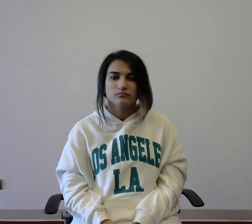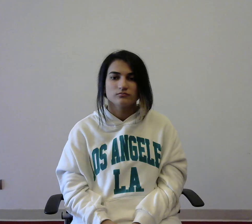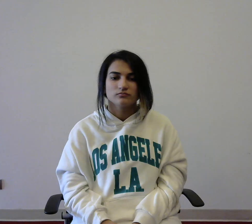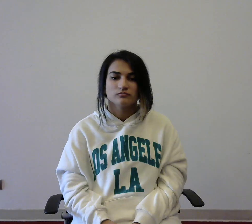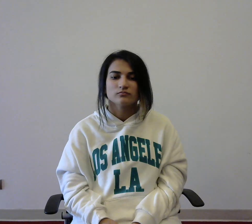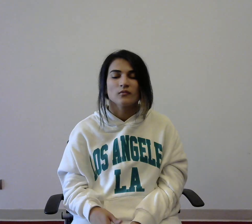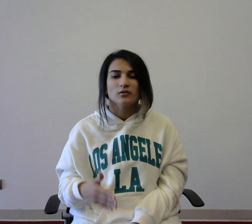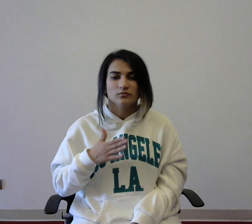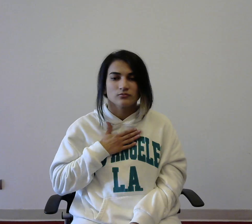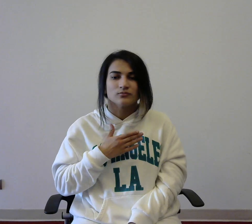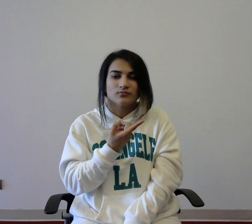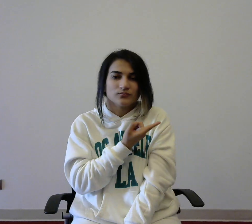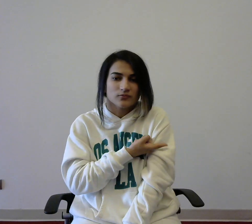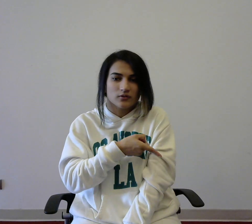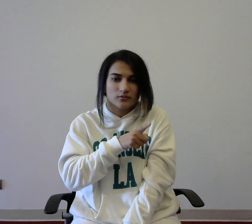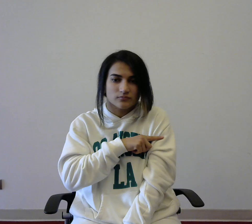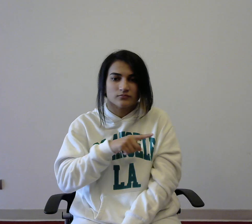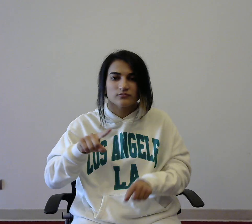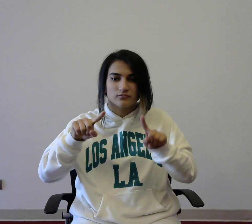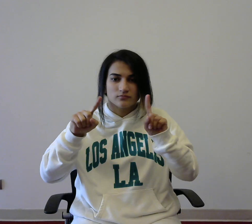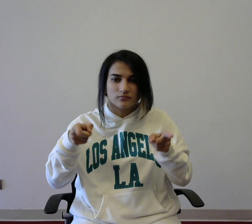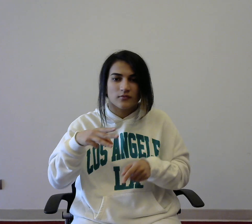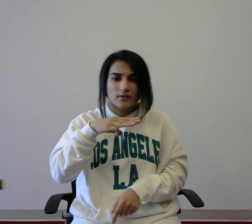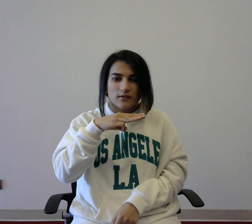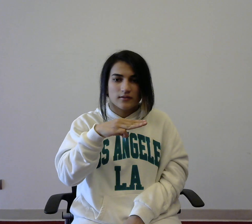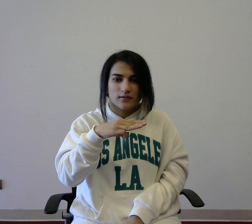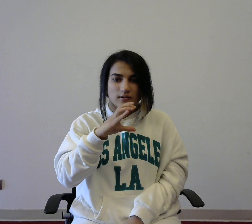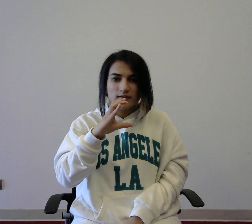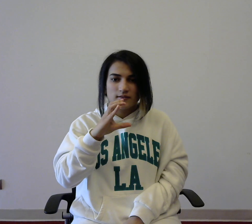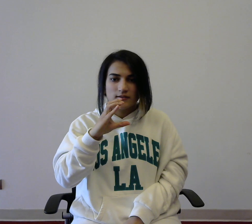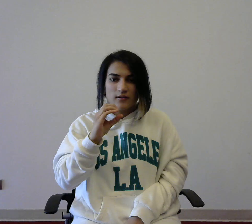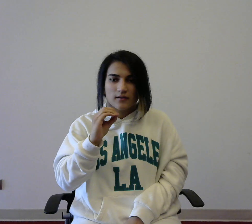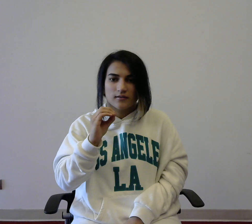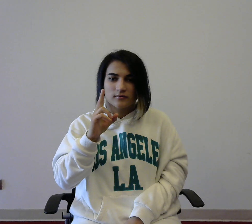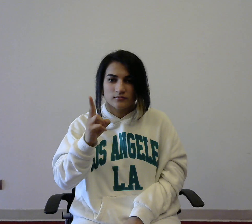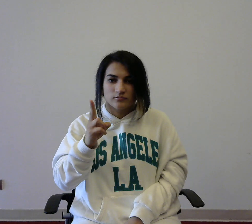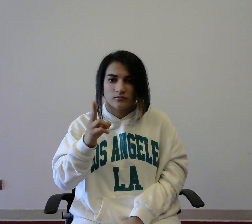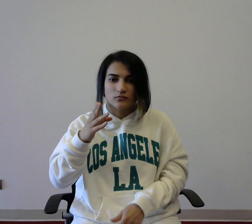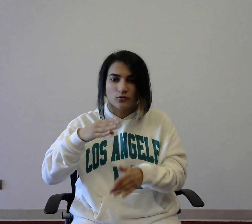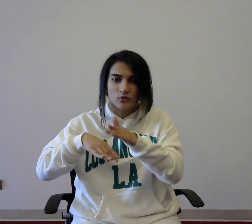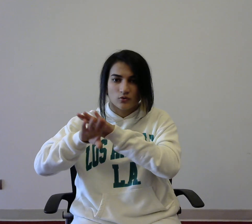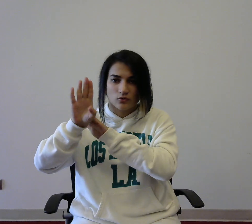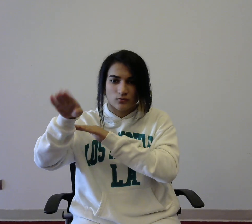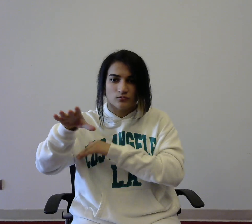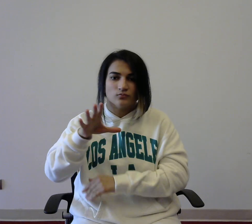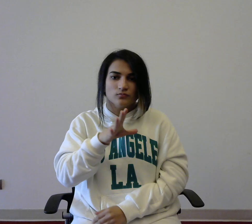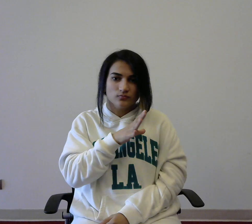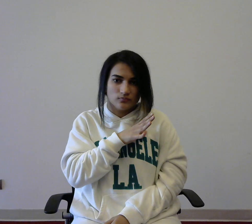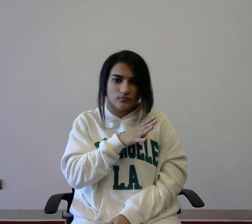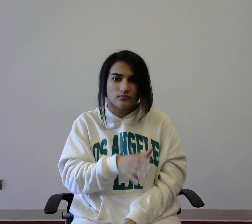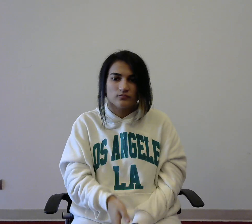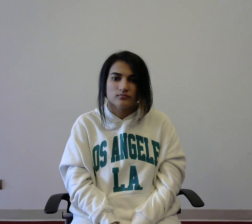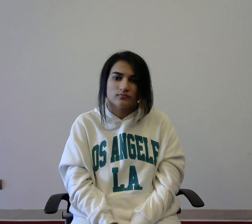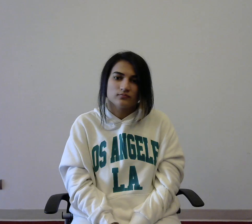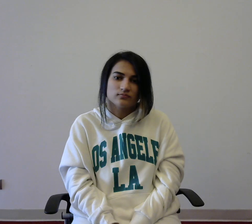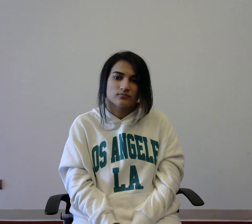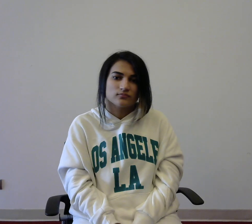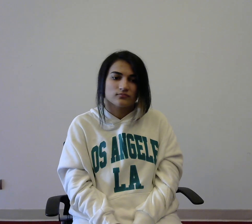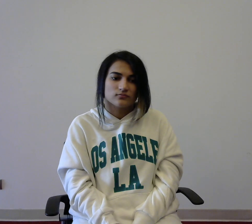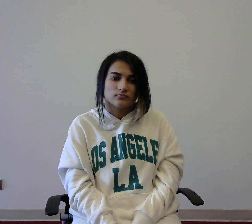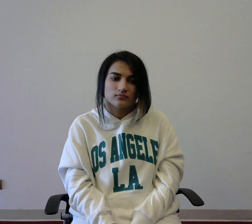Mən poliklinikaya (TSEK-ə) getmişəm